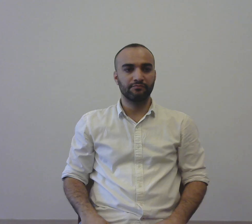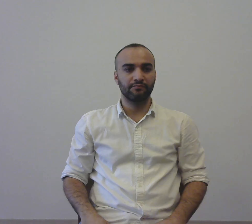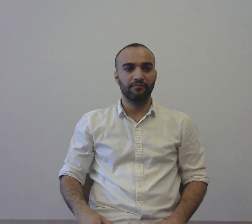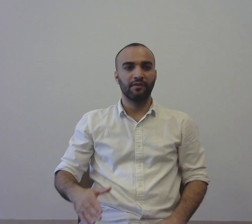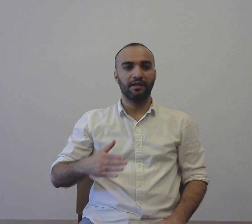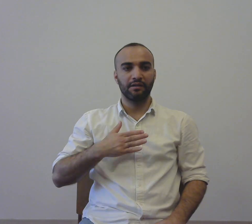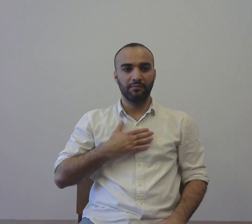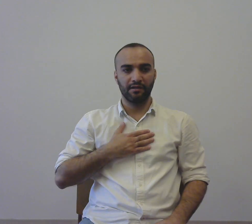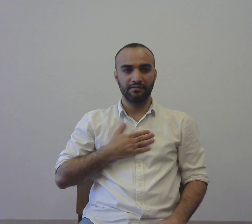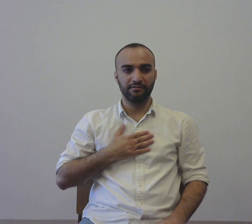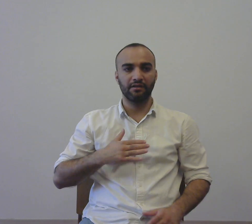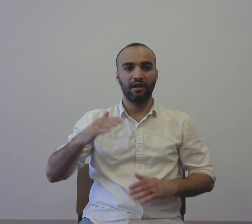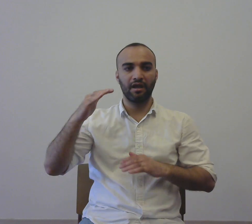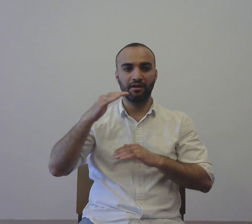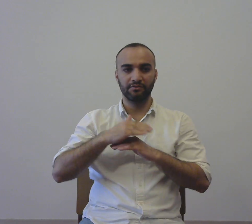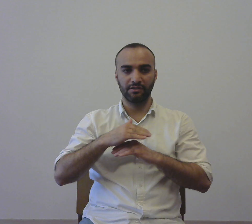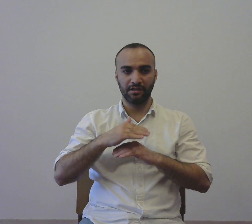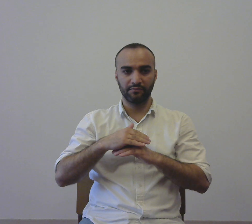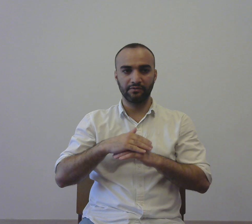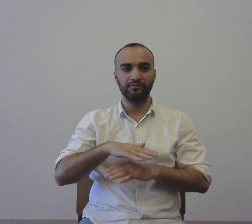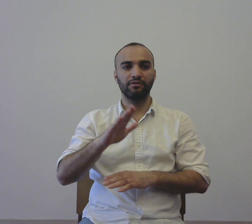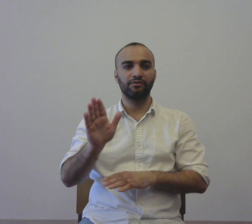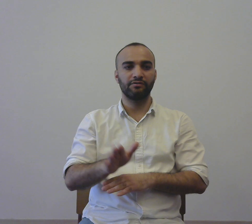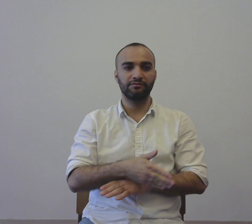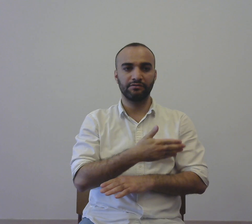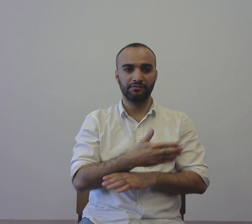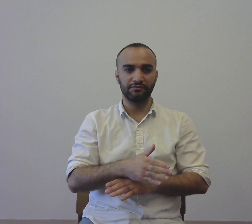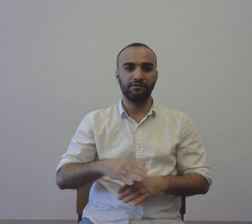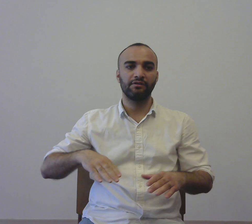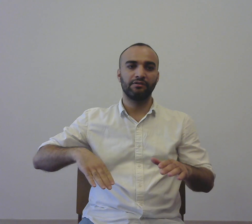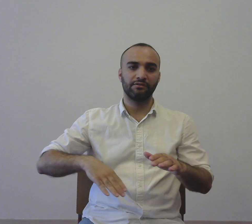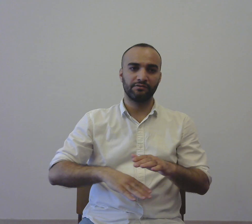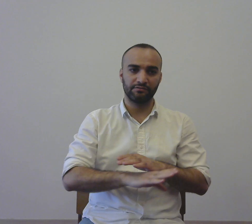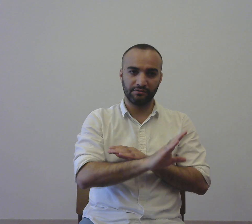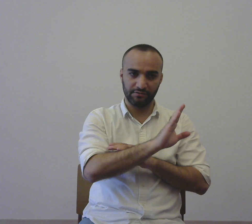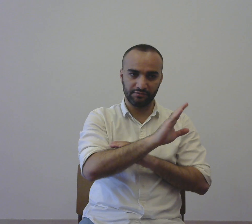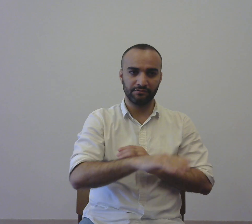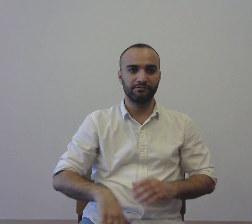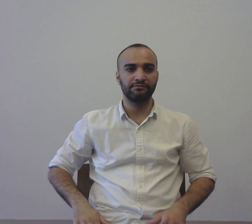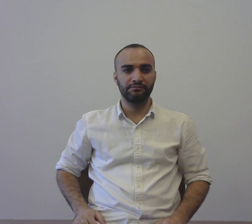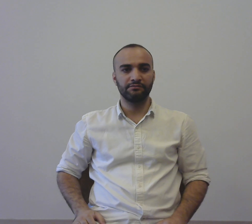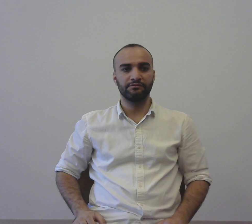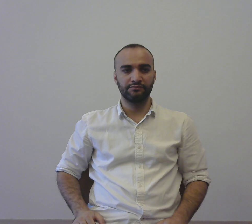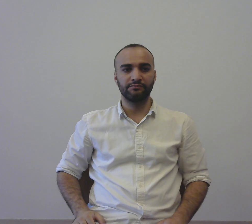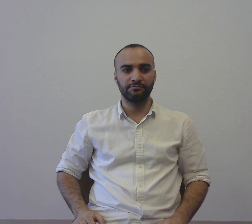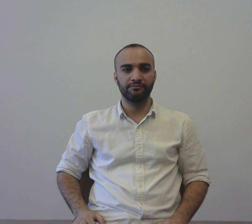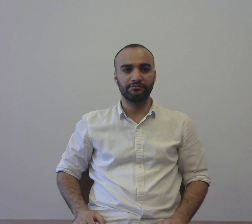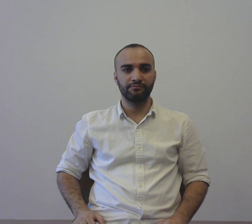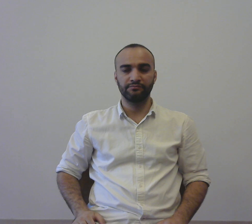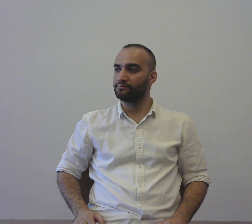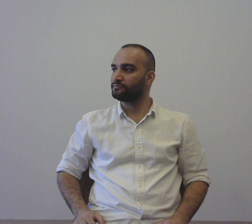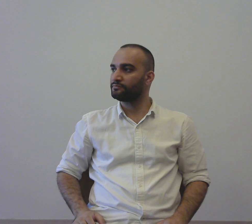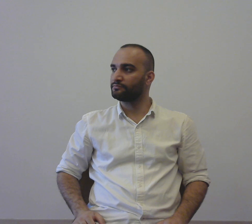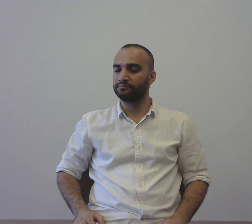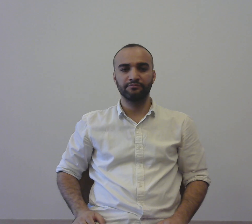Mən axşamlar gəzməyə çıxıram